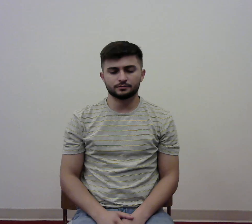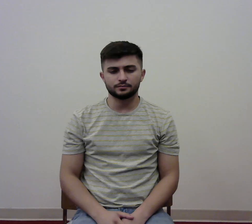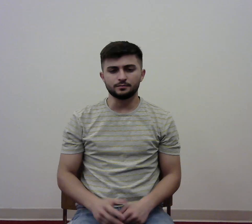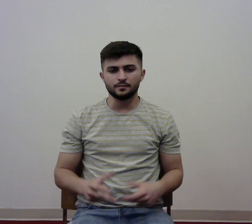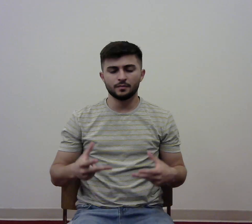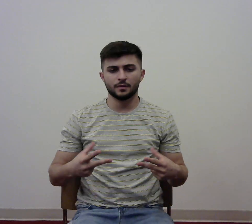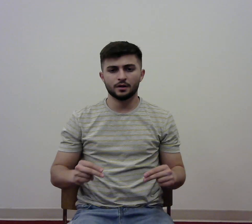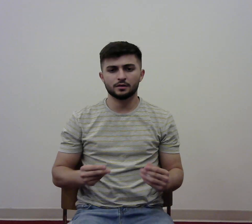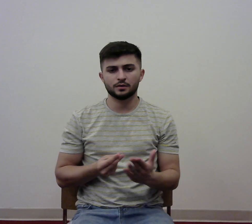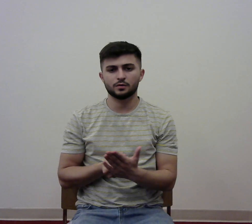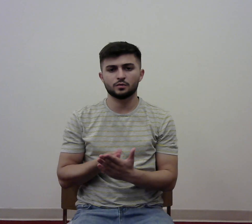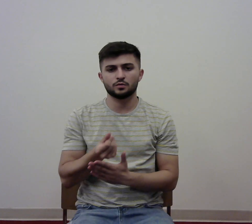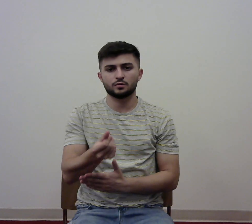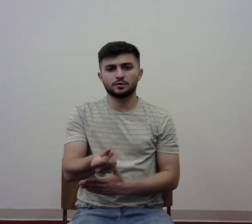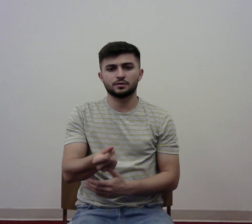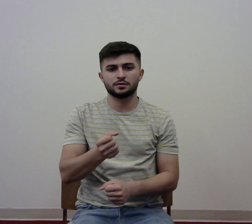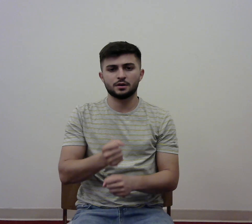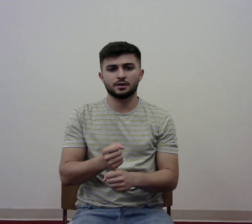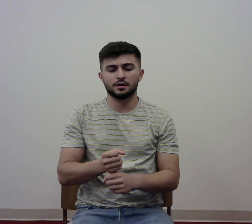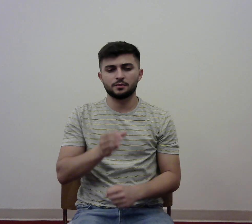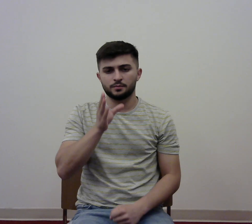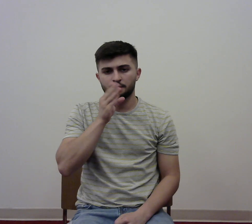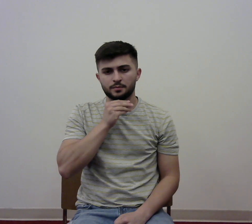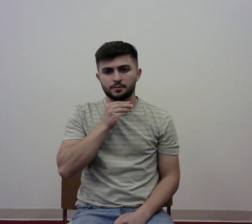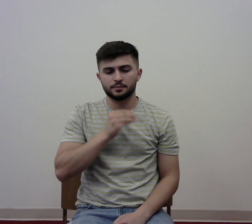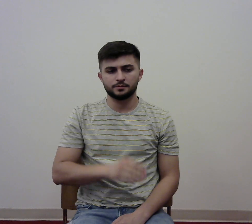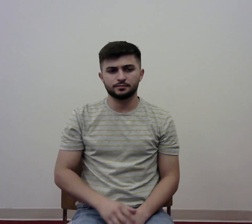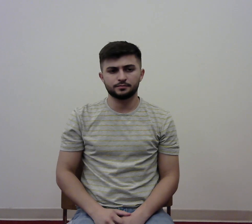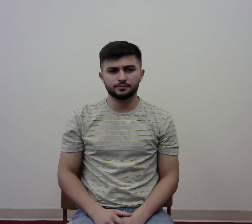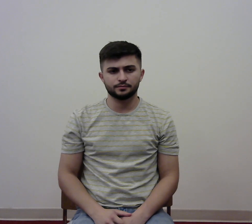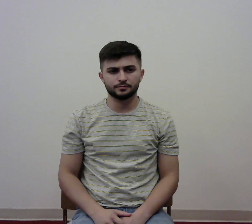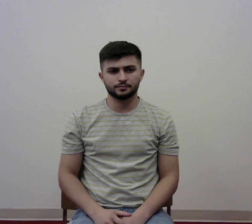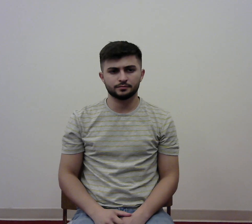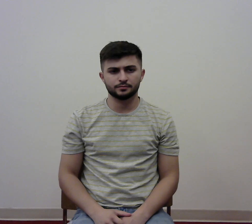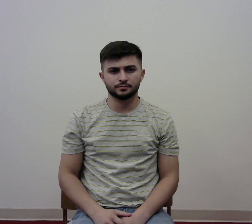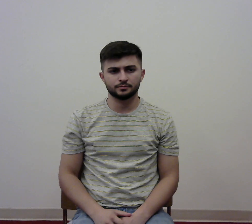Harda ödəniş edə bilərəm?